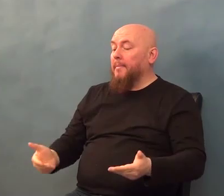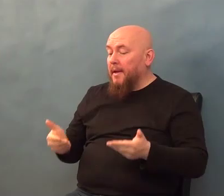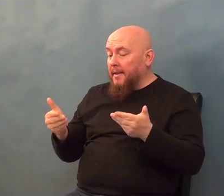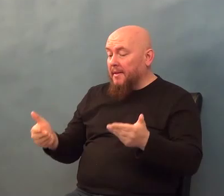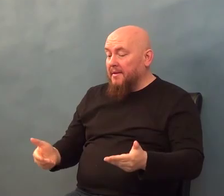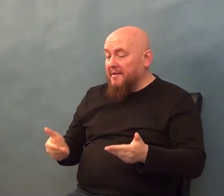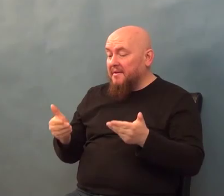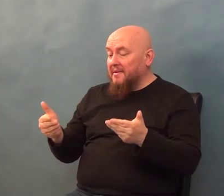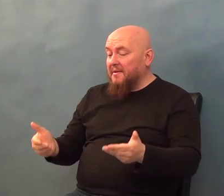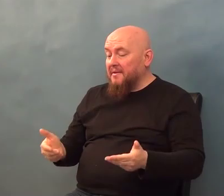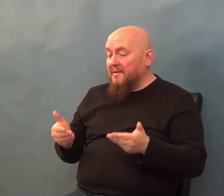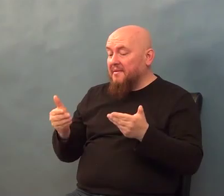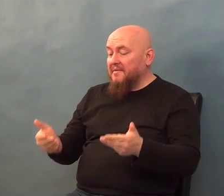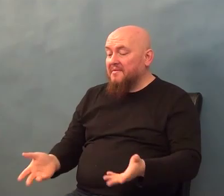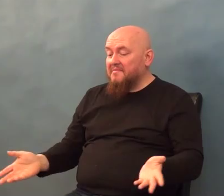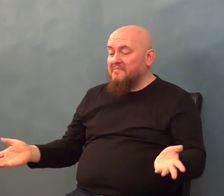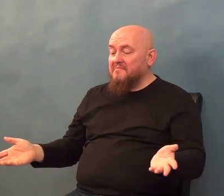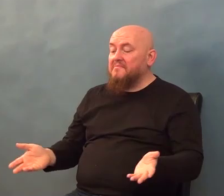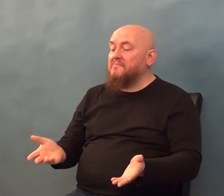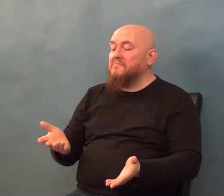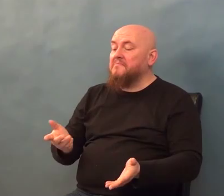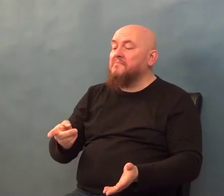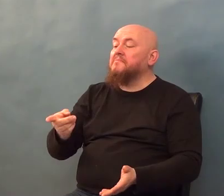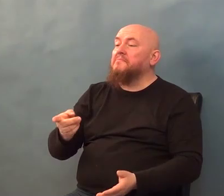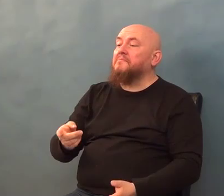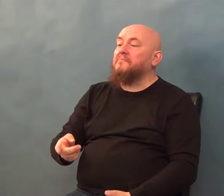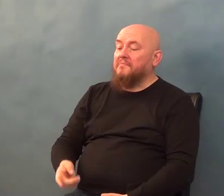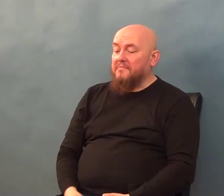Od szóstej do dwudziestej pierwszej idę na imieniny.